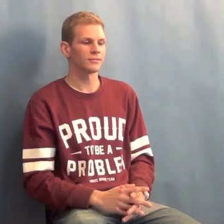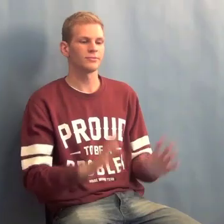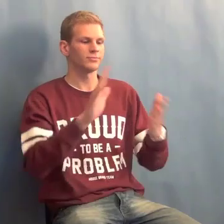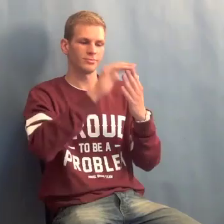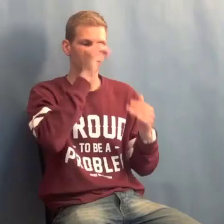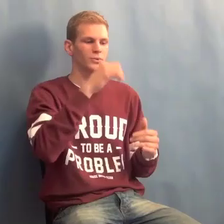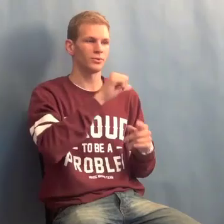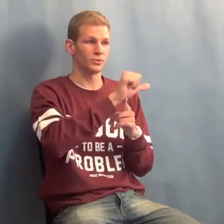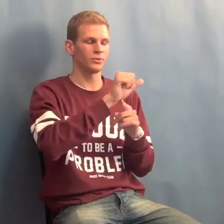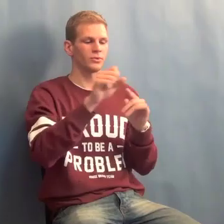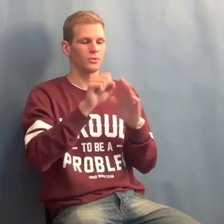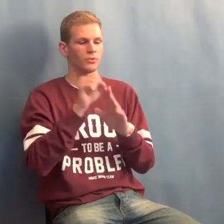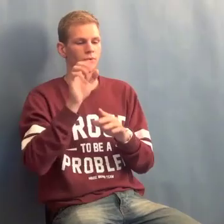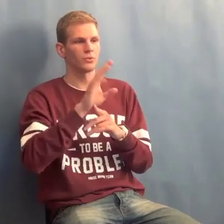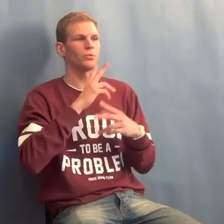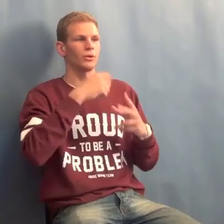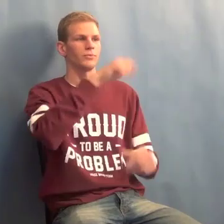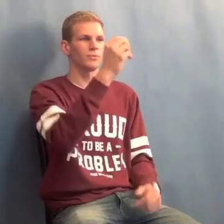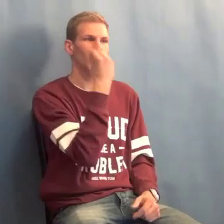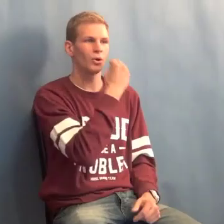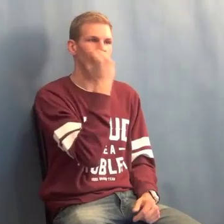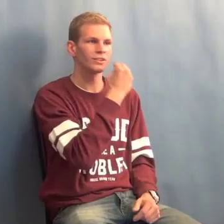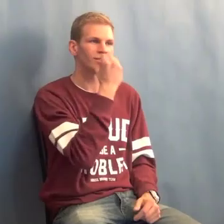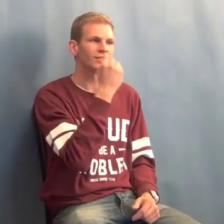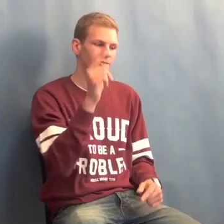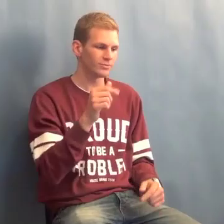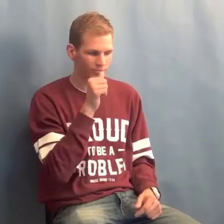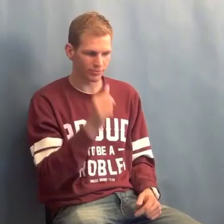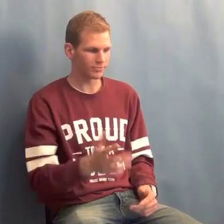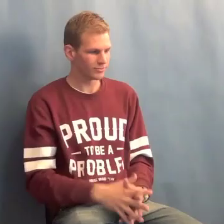Nie, przepraszam nie mogę w tym czasie, wyjeżdżam na urlop nad morze.